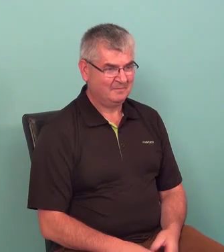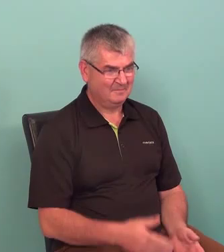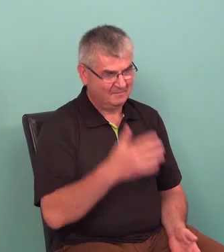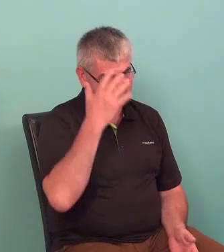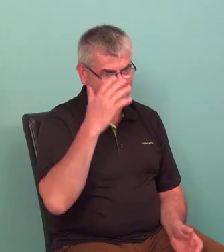Wiem.